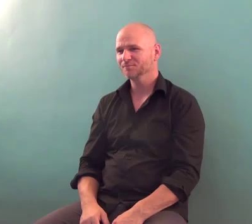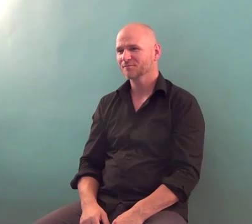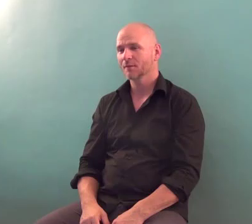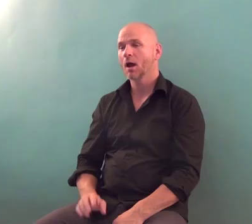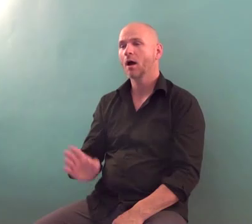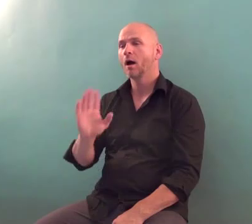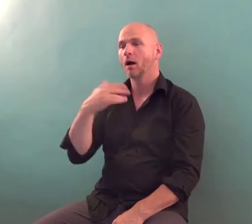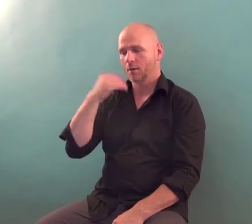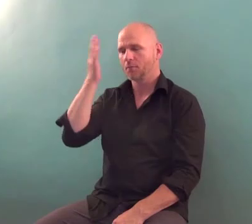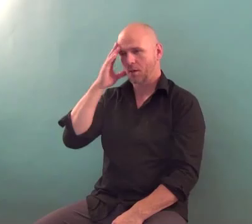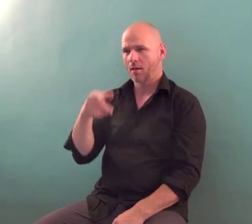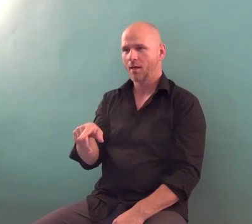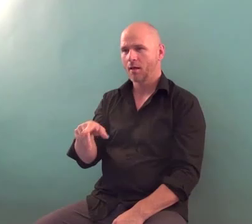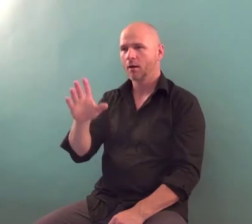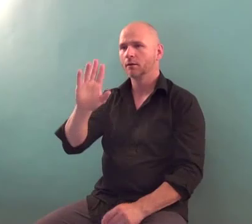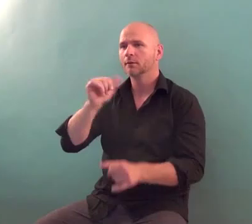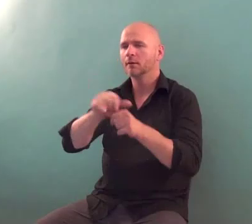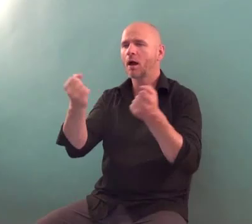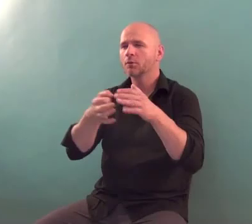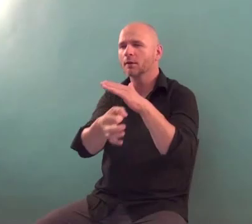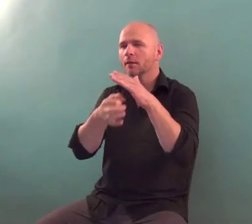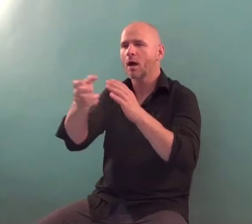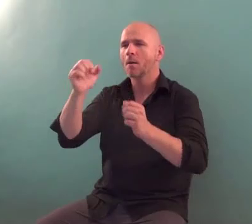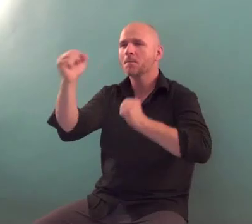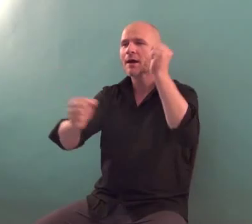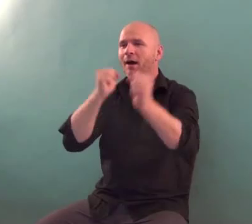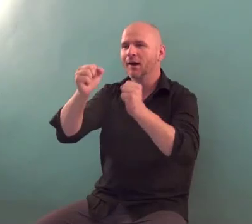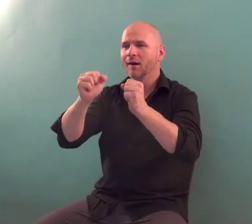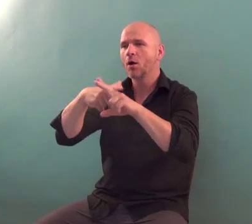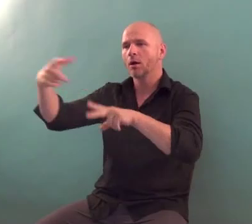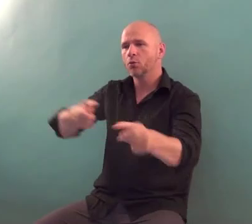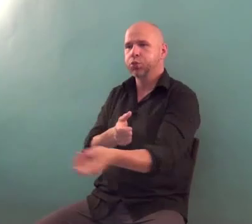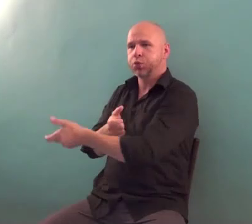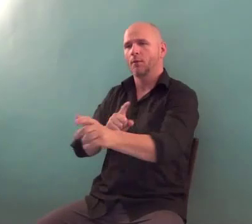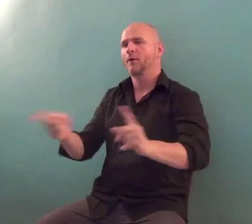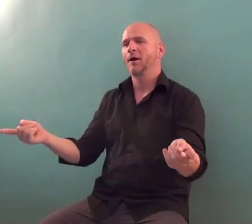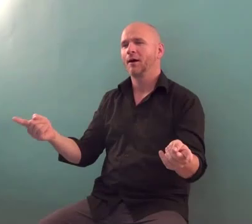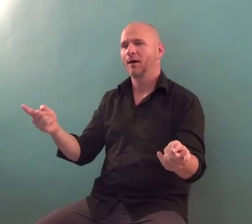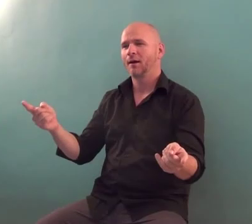Nie, ja wiem, jest myjnia samochodowa i tam nie wolno myć koni.